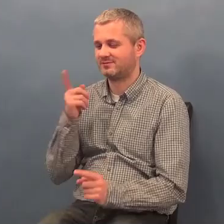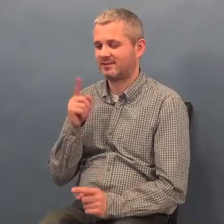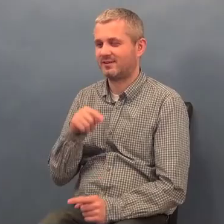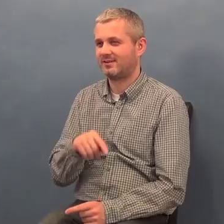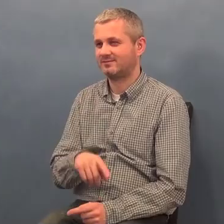Nie wolno.